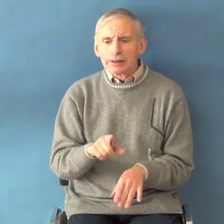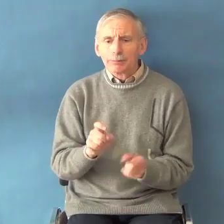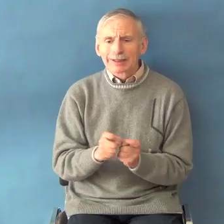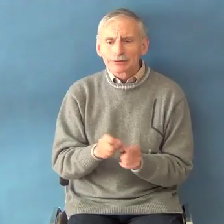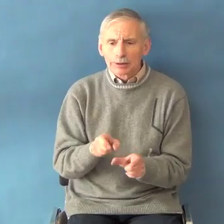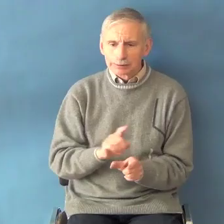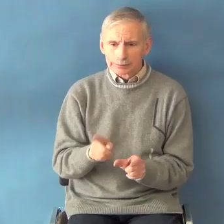Nie wolno stać blisko.